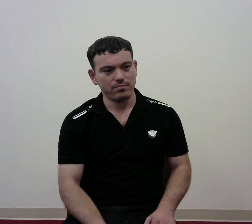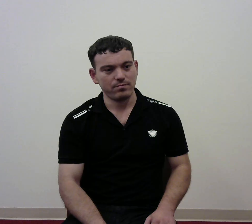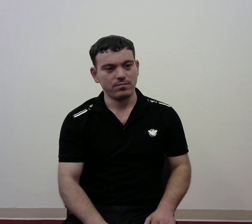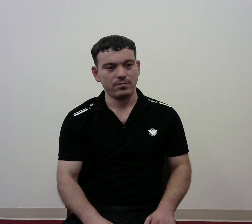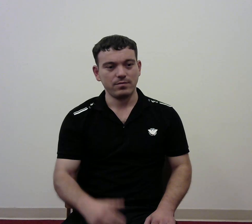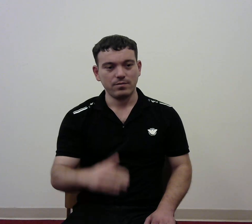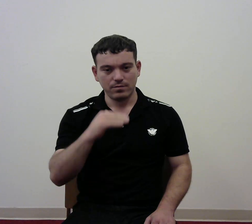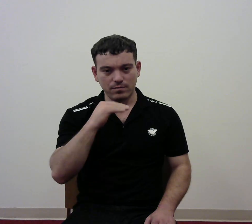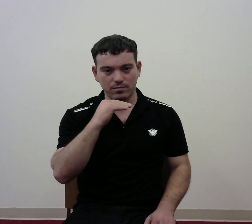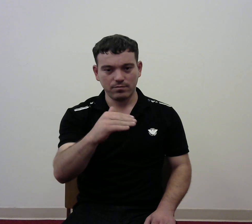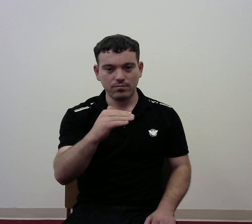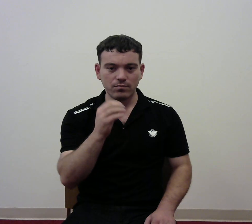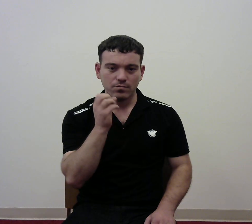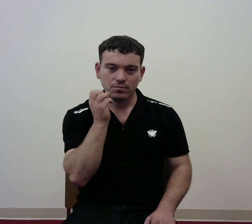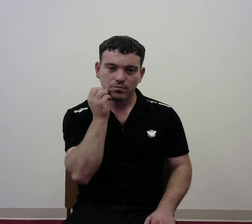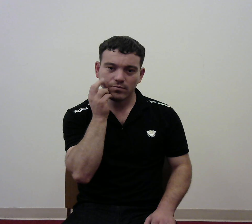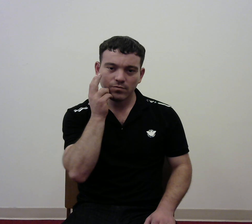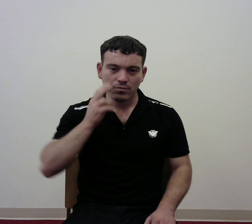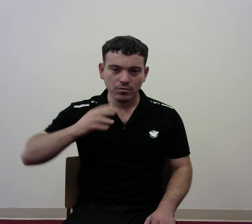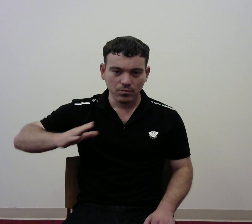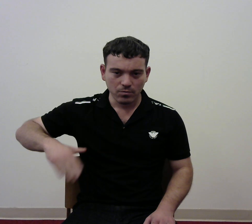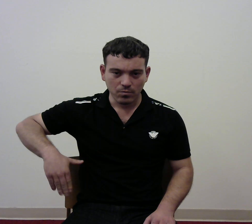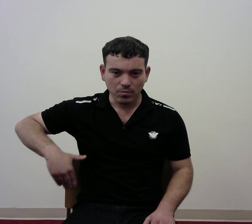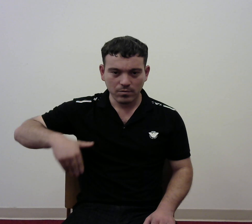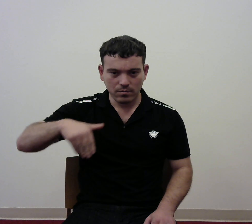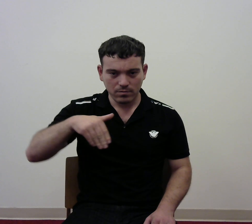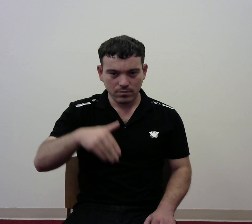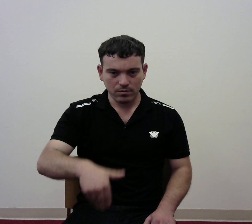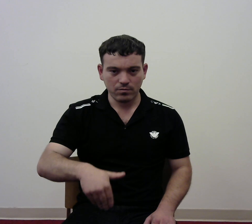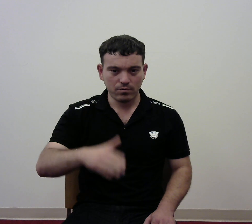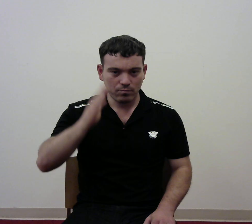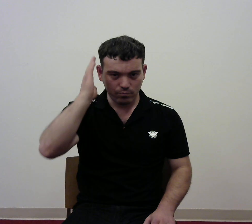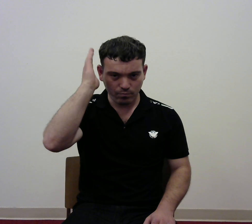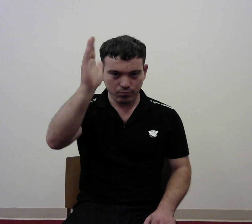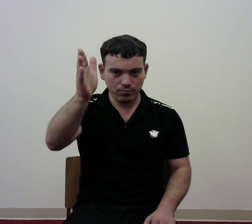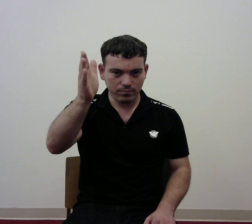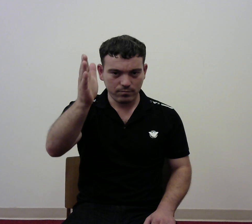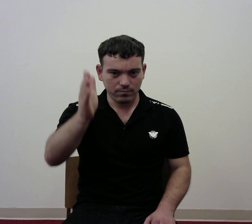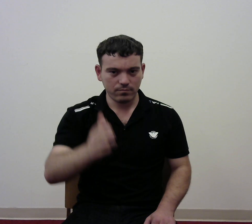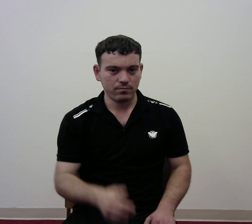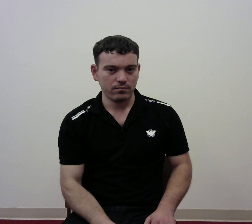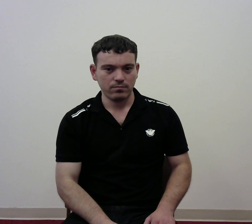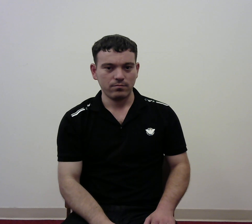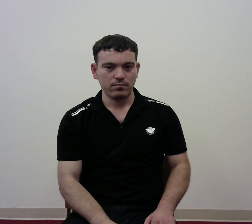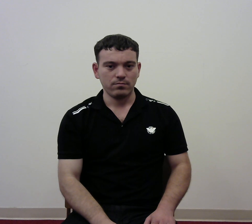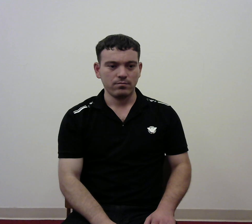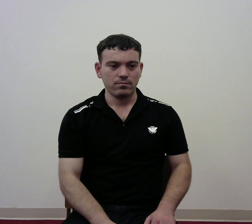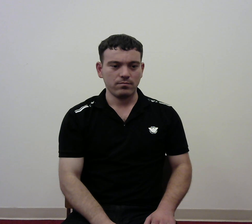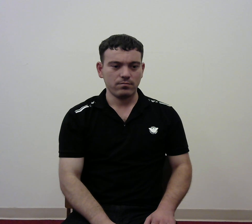Siz günortadan sonra burda olacaqsınızmı?